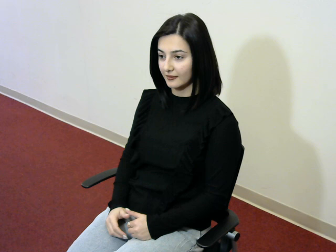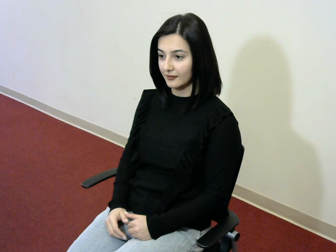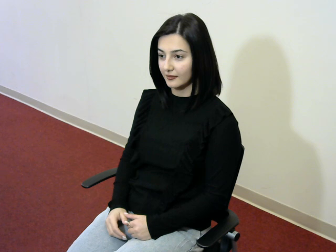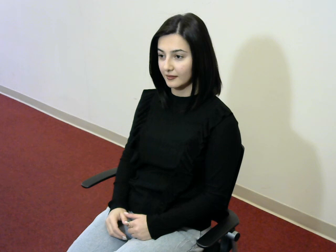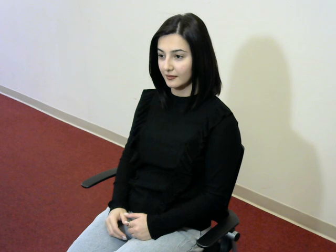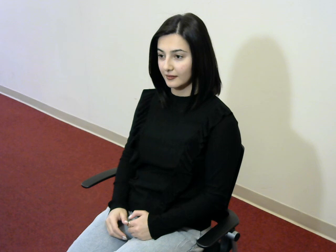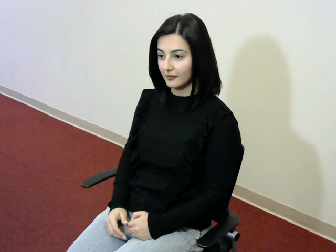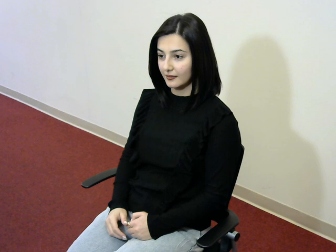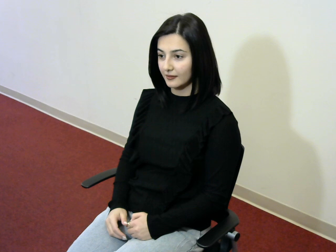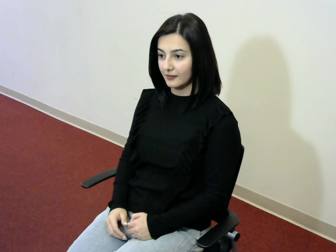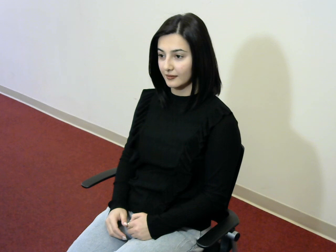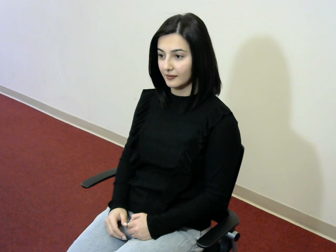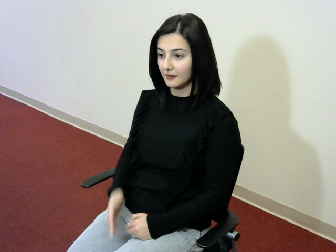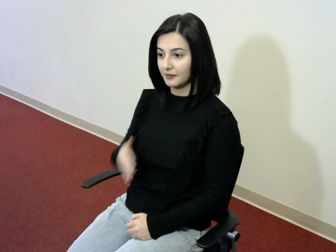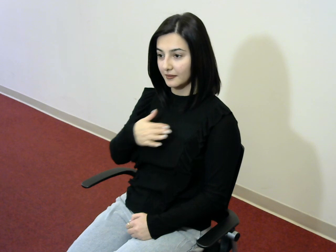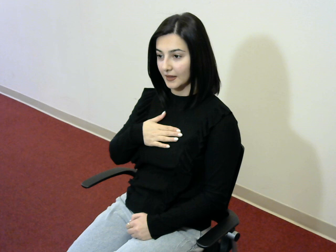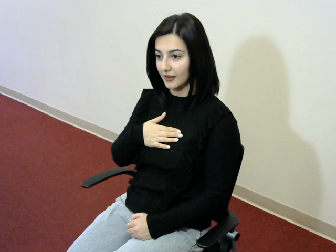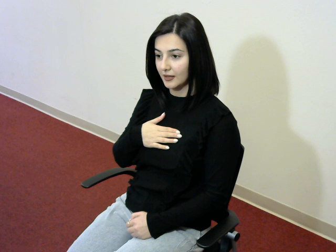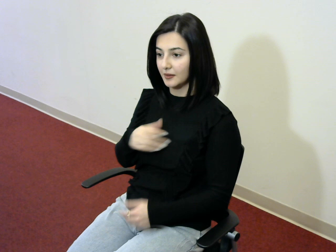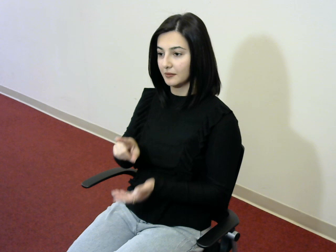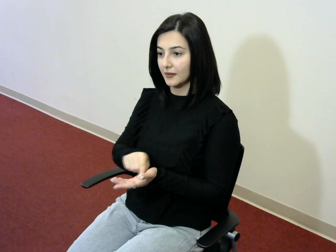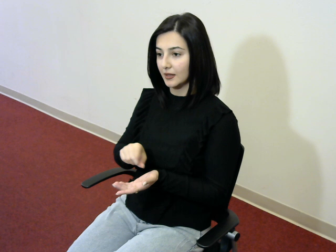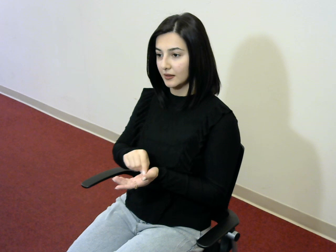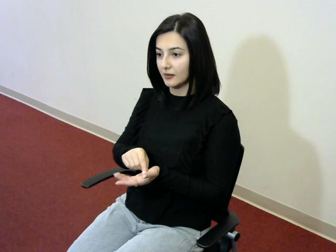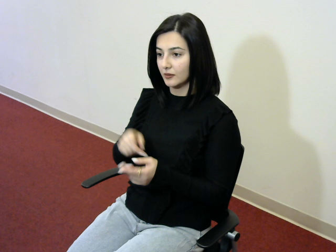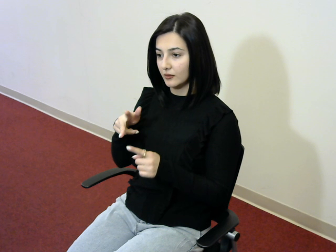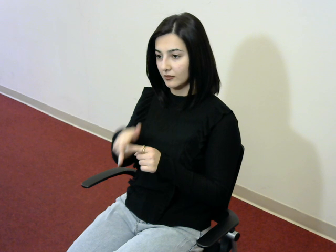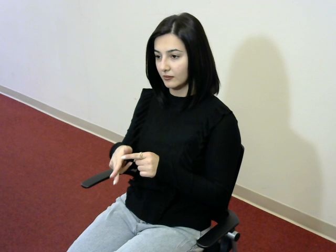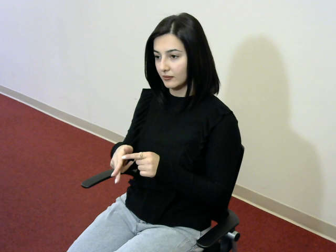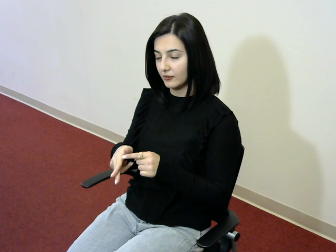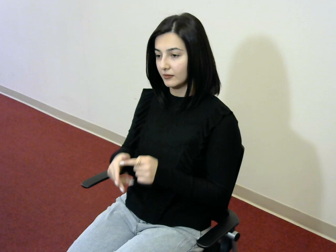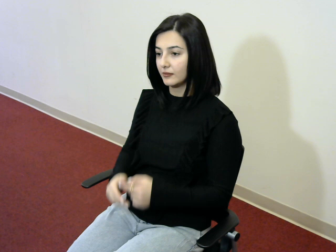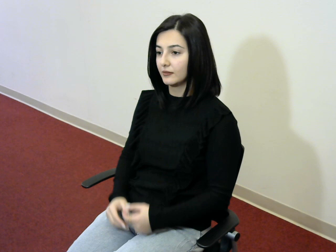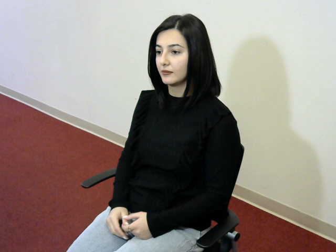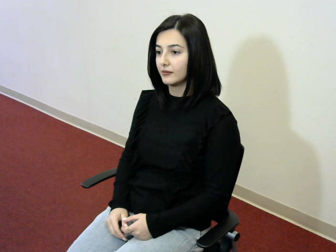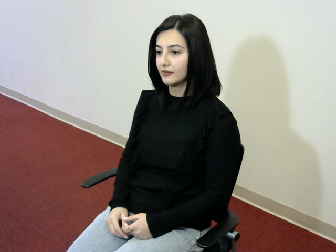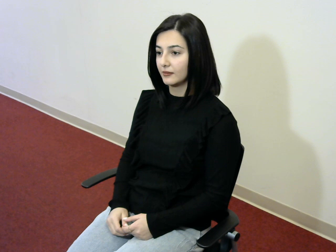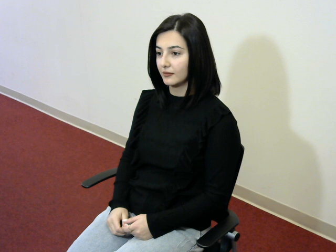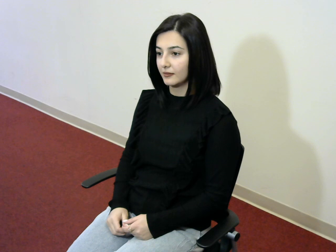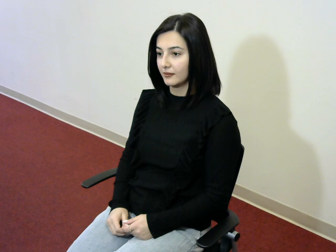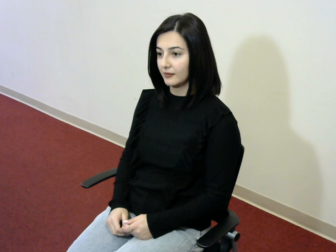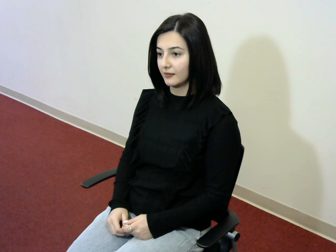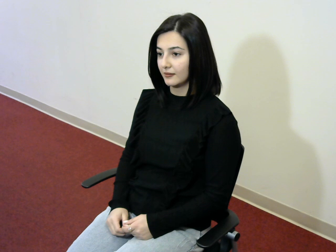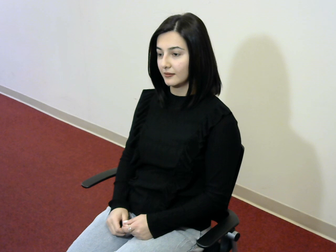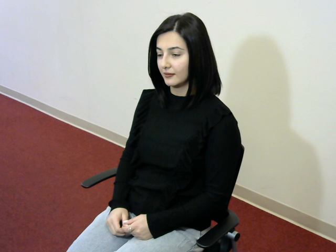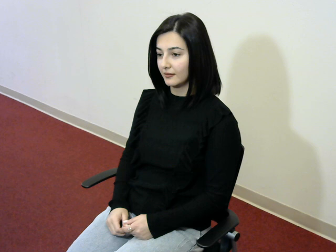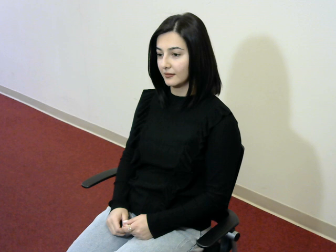Mənim pensiyamı kəsiblər